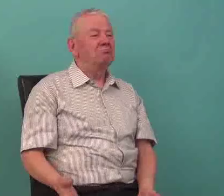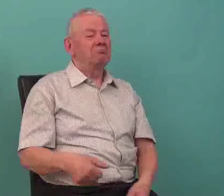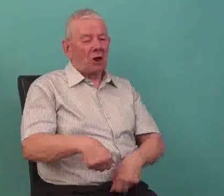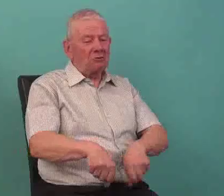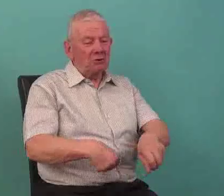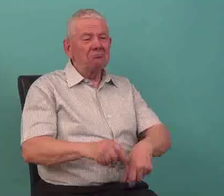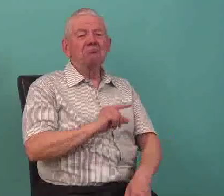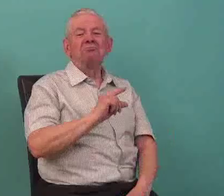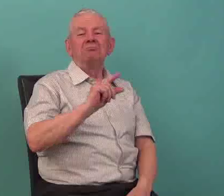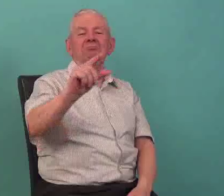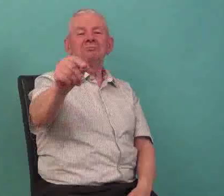Idzie powoli i odchodzi.